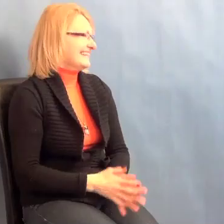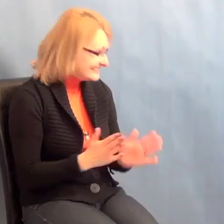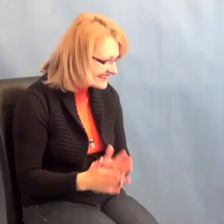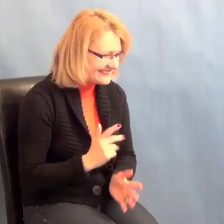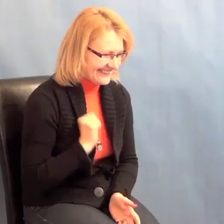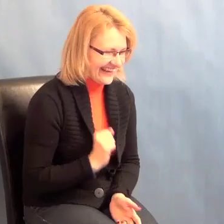Następny, ładnie.